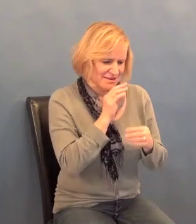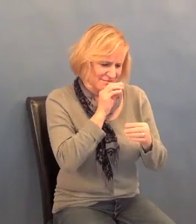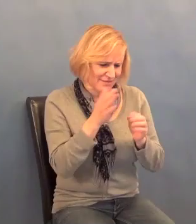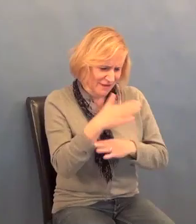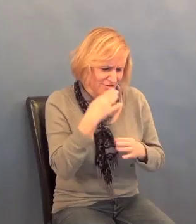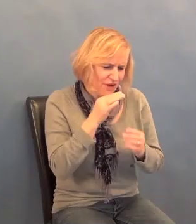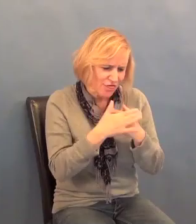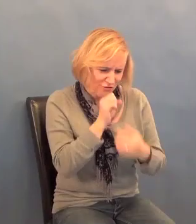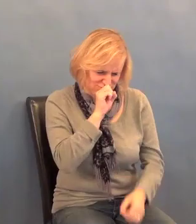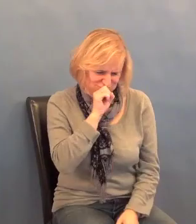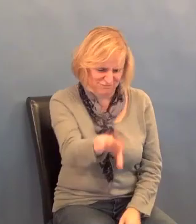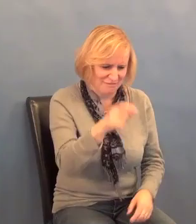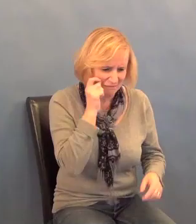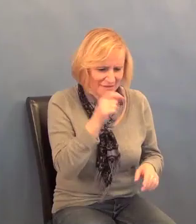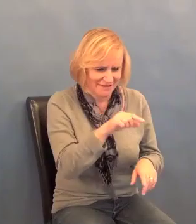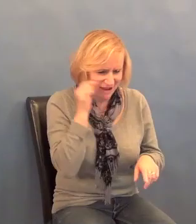Ryba nabiera wody i wypluwa na kota.